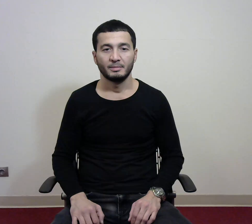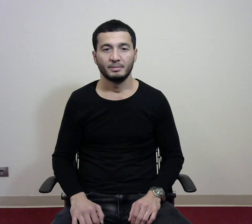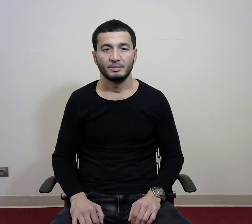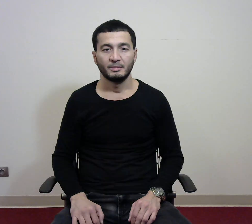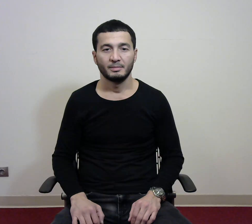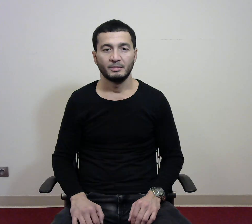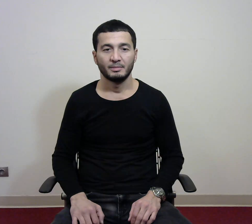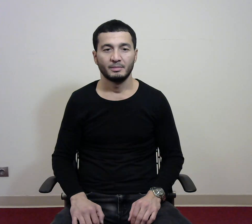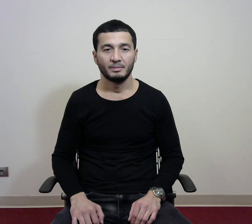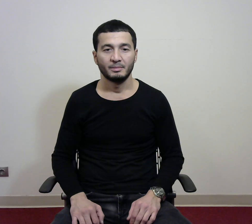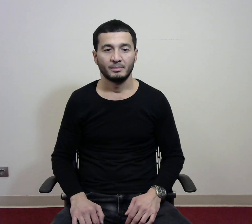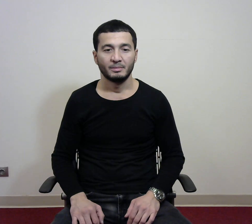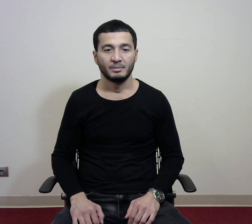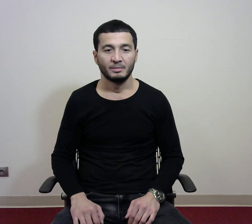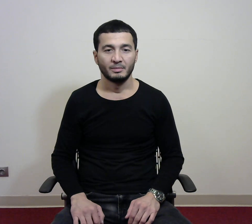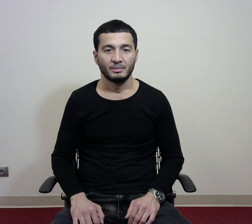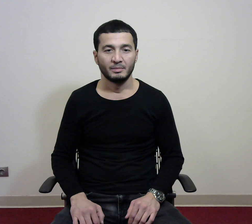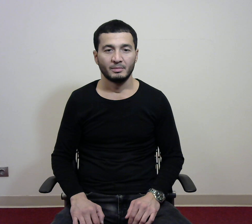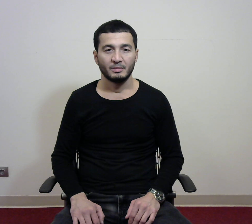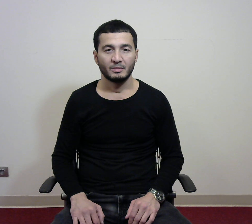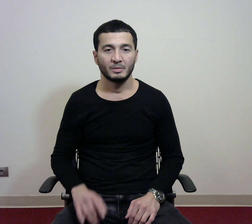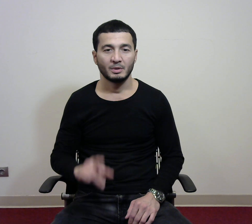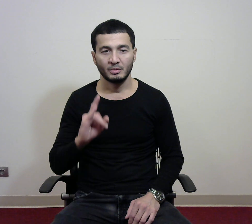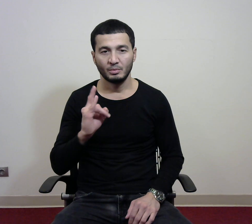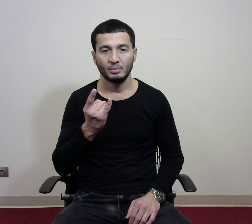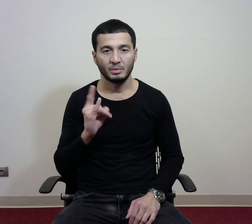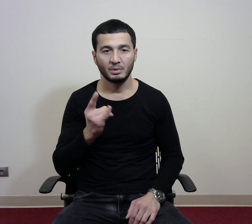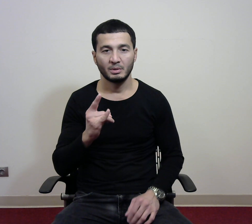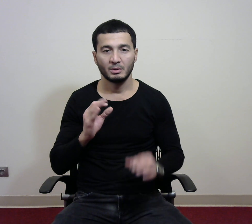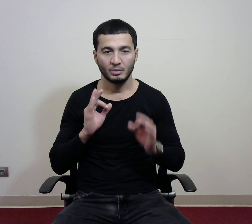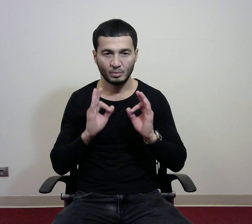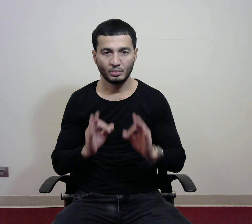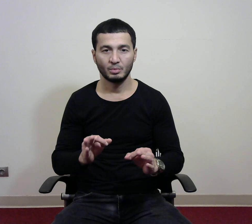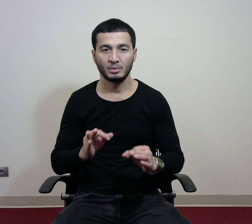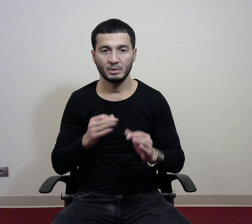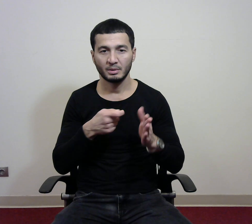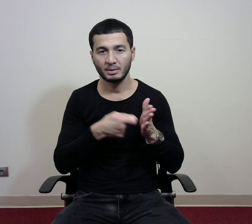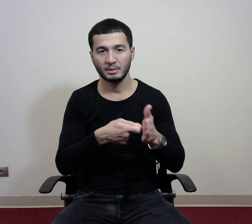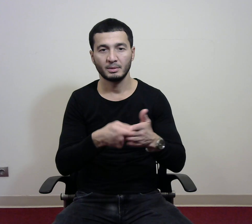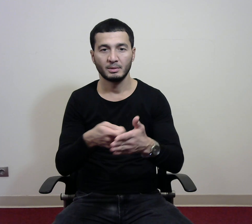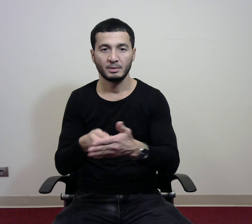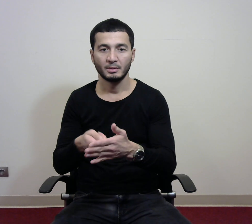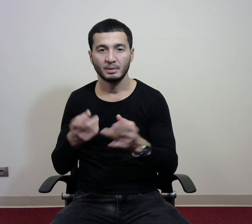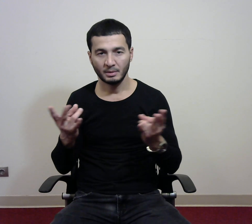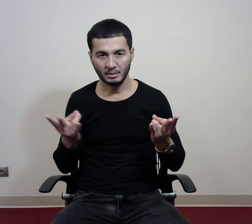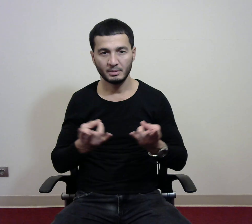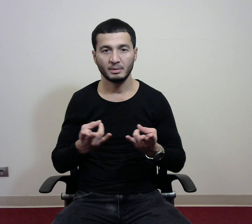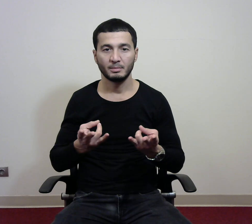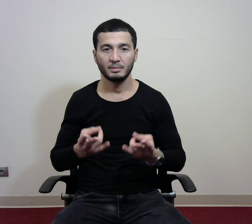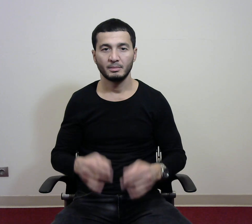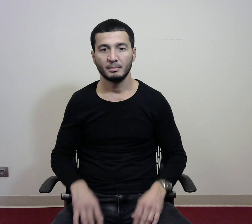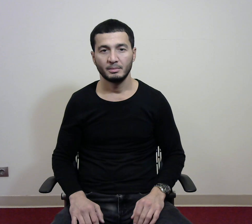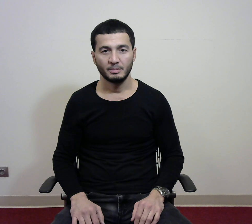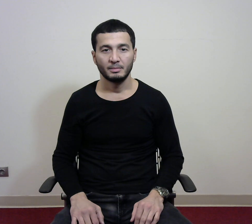Uşaqları düzgün qidalandırmaq lazımdır